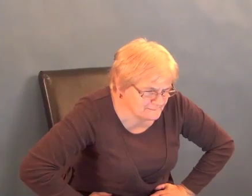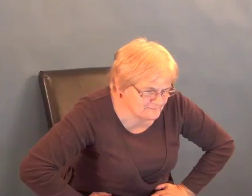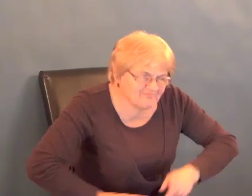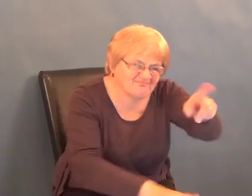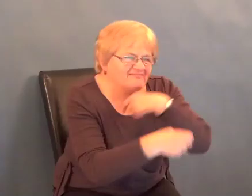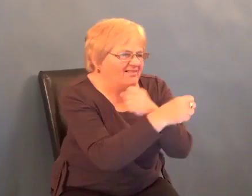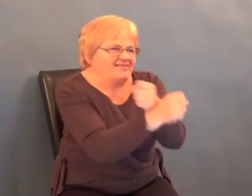Mamy napięte terminy!